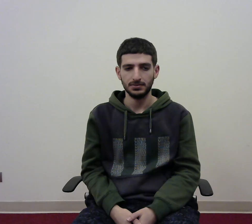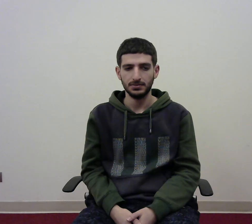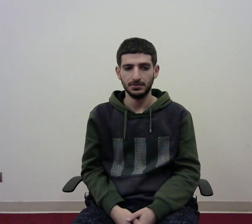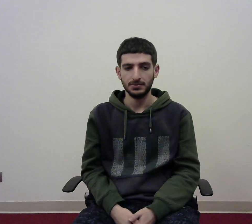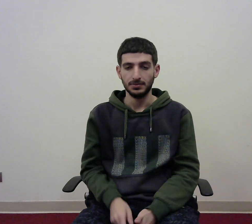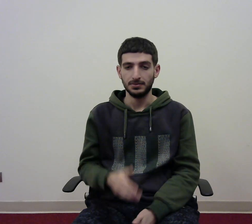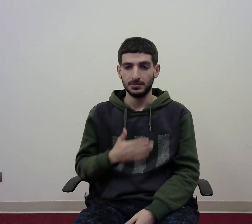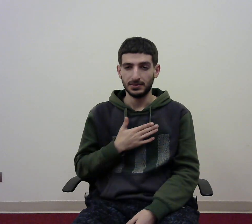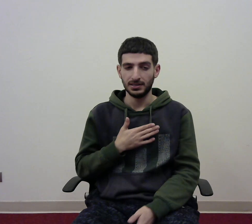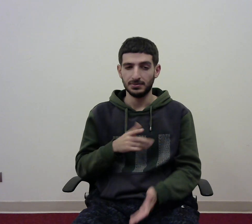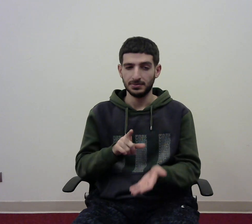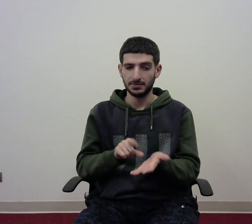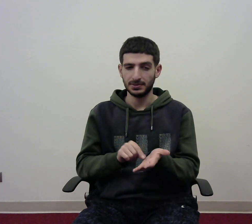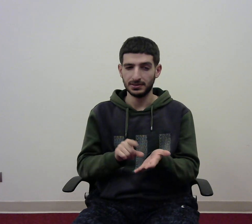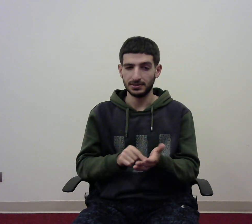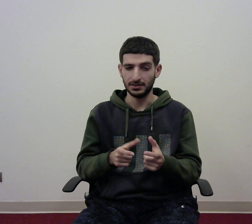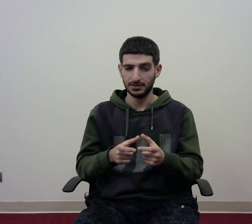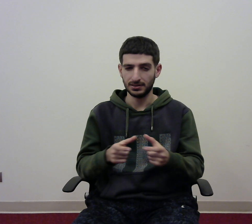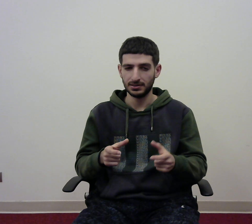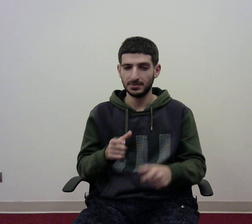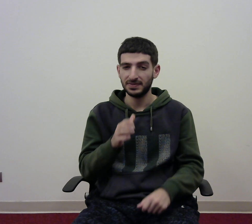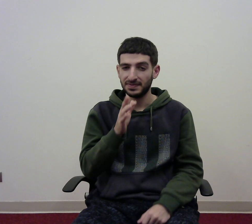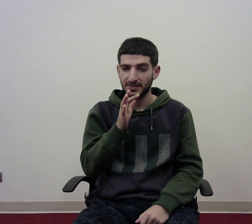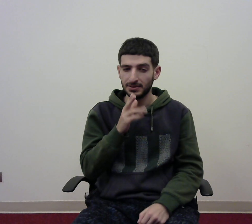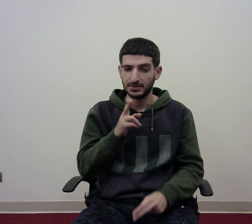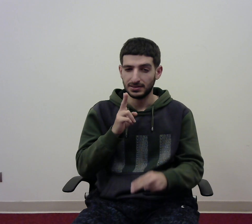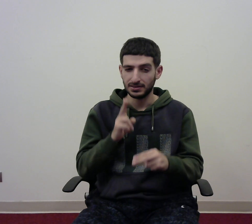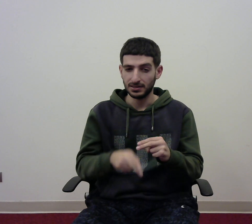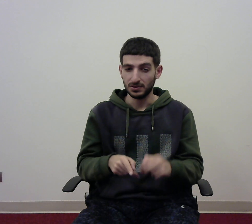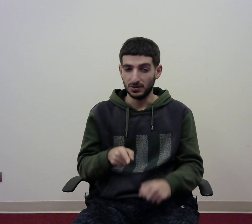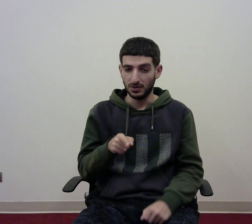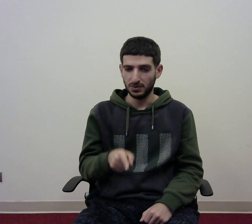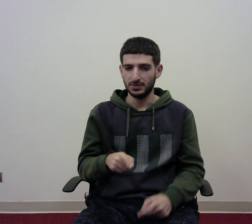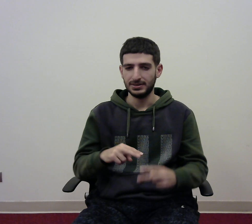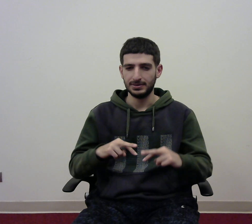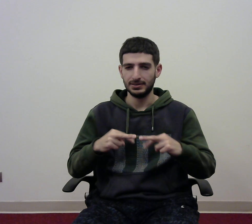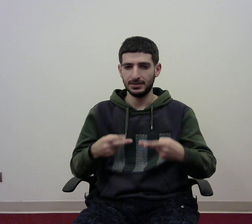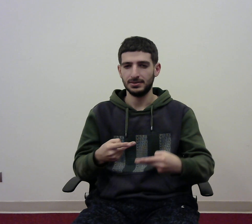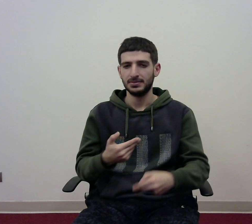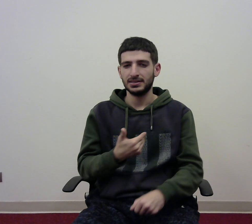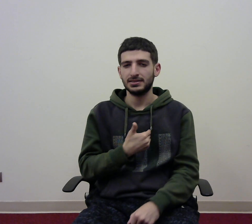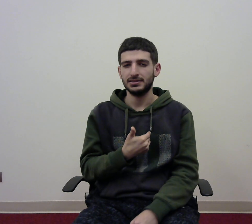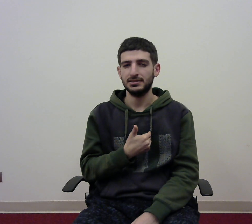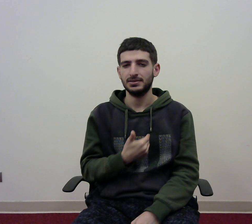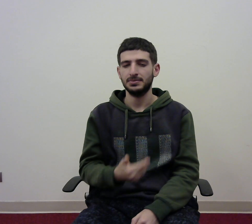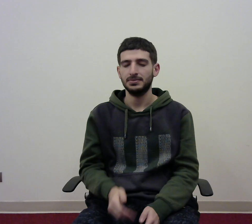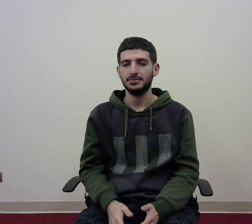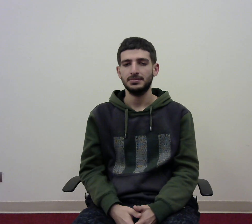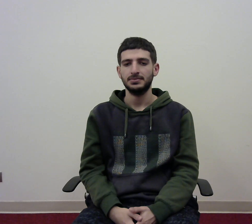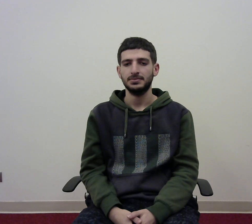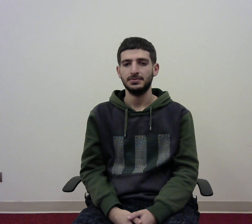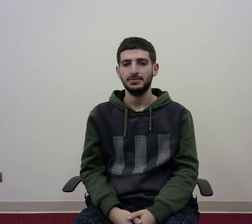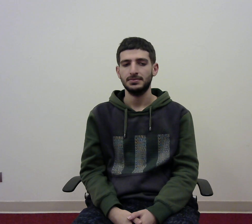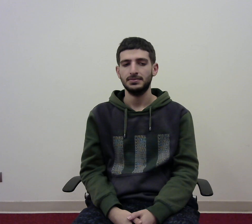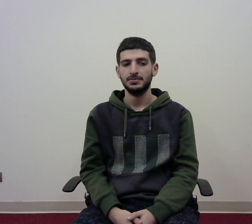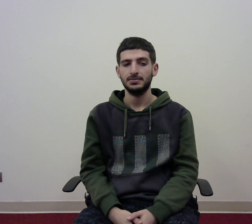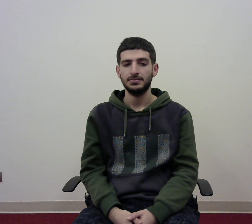Mənim pensiya kartımın müddəti bitib, onu dəyişmək istəyirəm